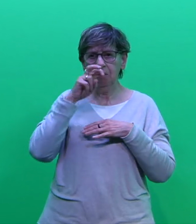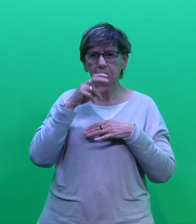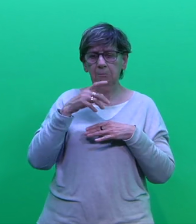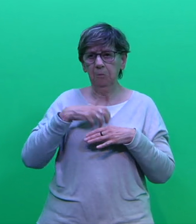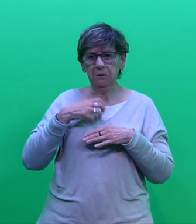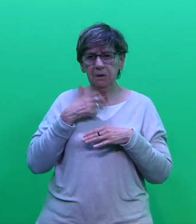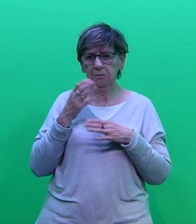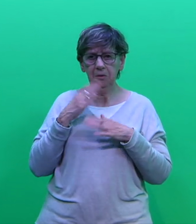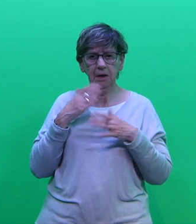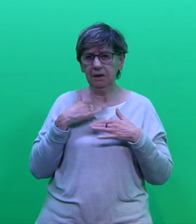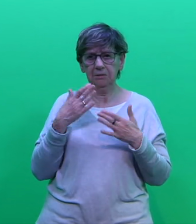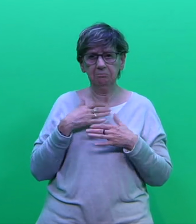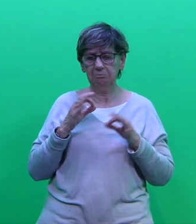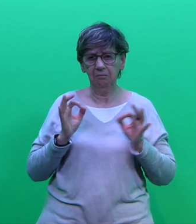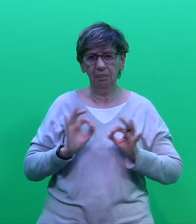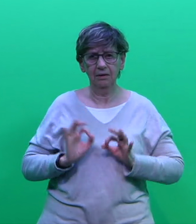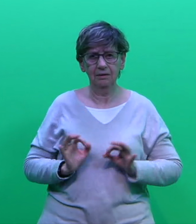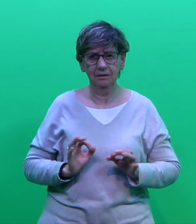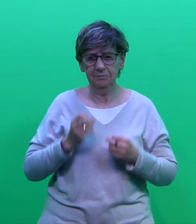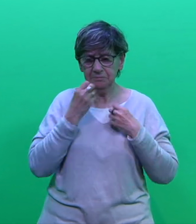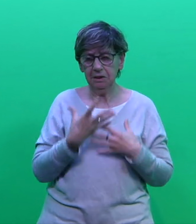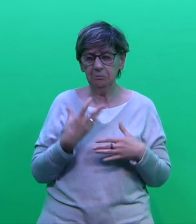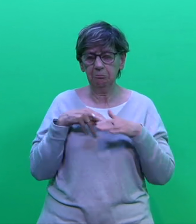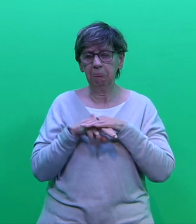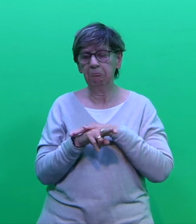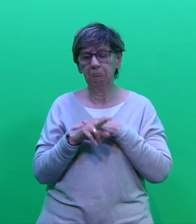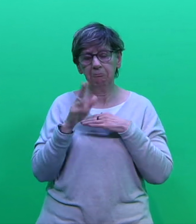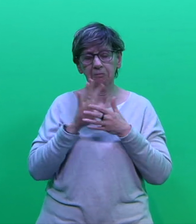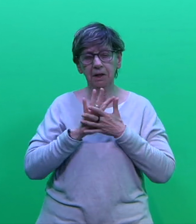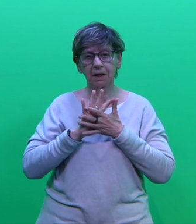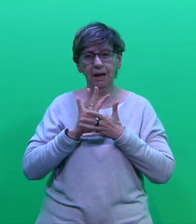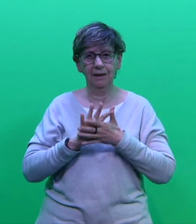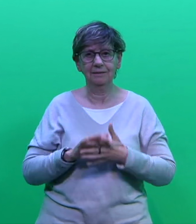No sento molèsties quan respiro, estic bé. Estic al llit i estic tranquil·la.